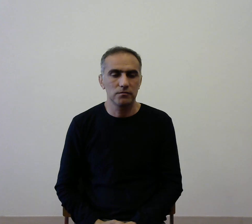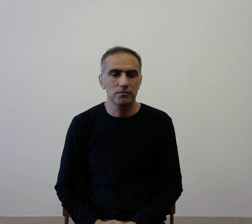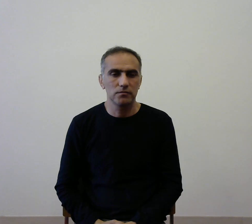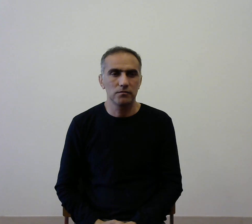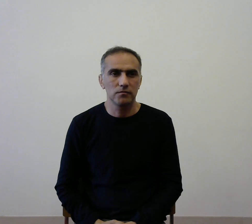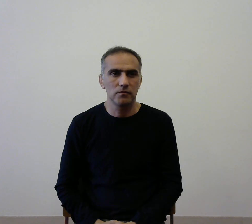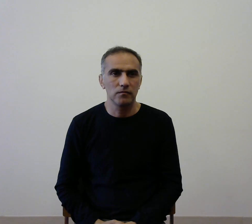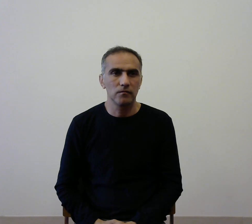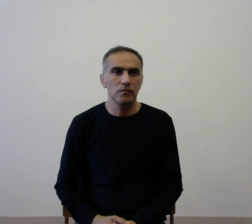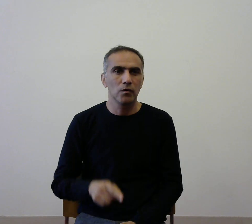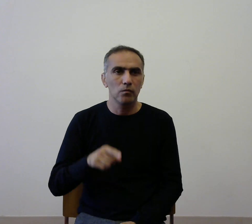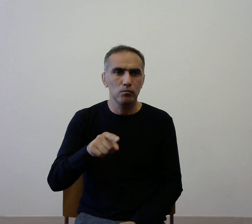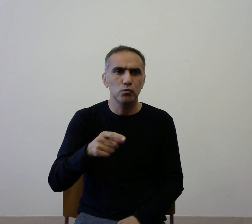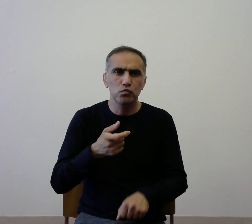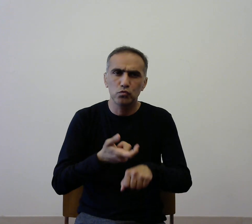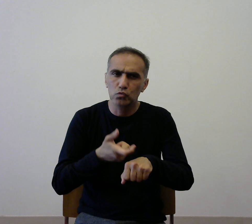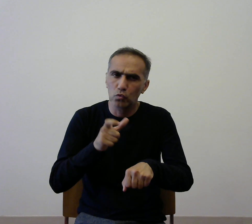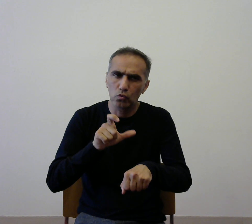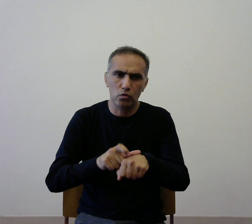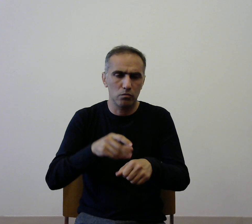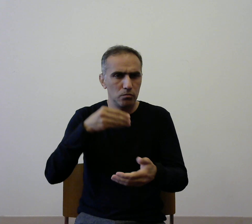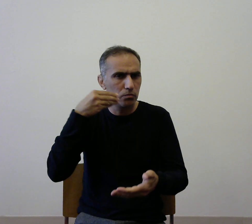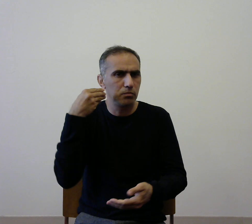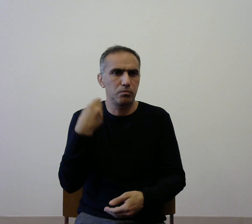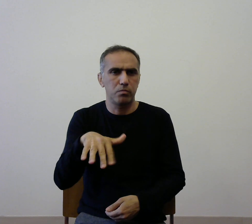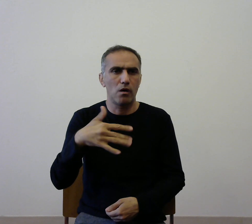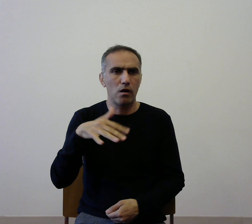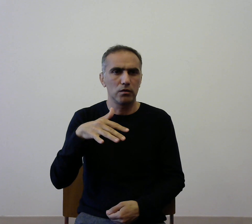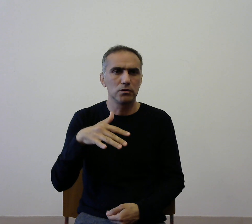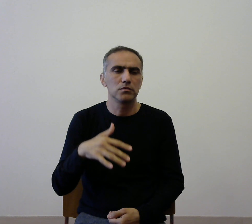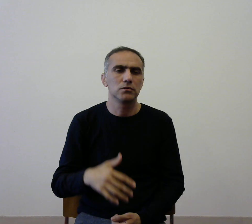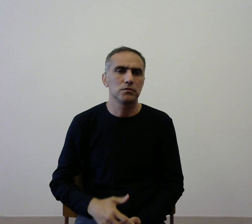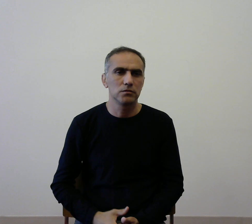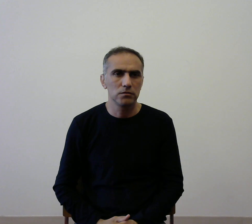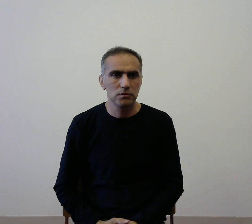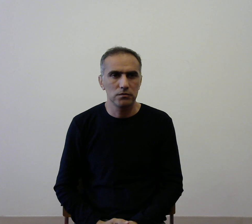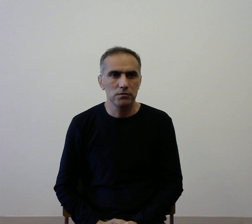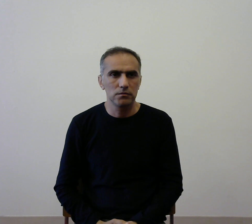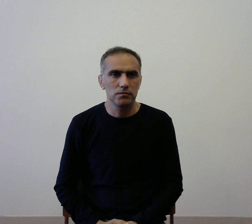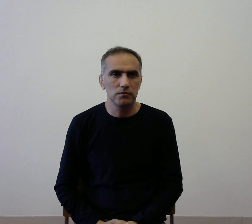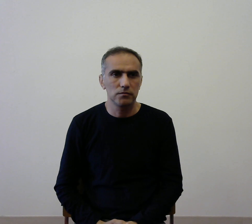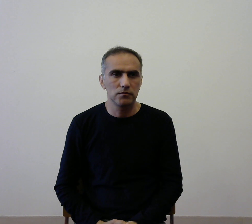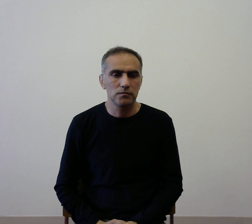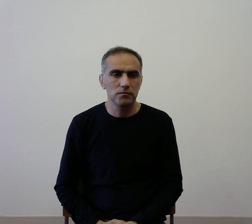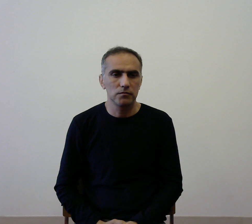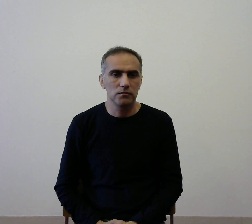Bu çox bahadır